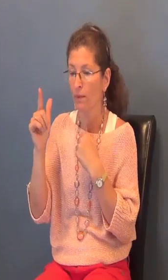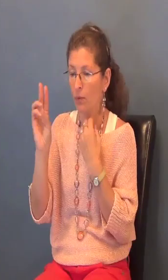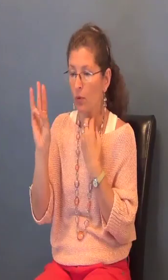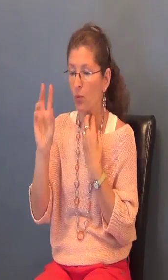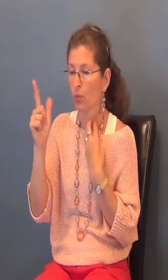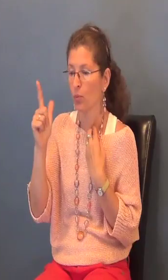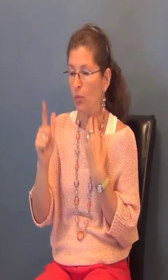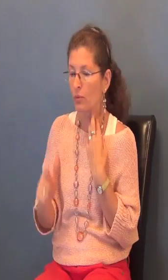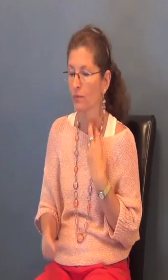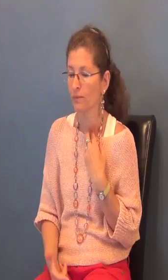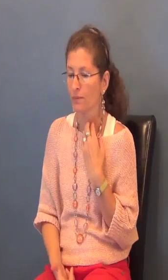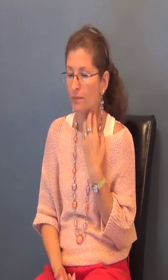Tak, drugiego, we wtorek.